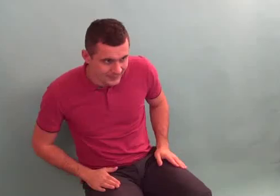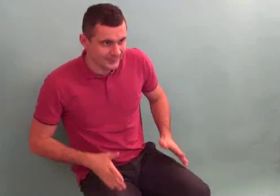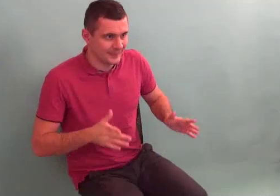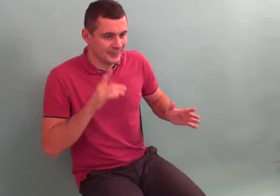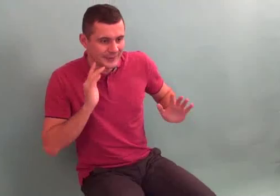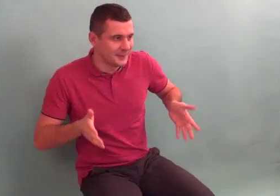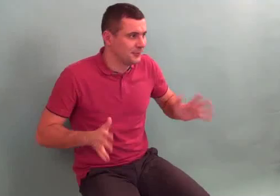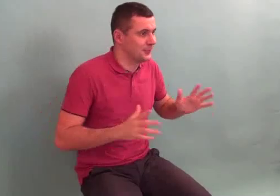Idzie dalej.